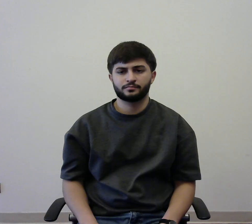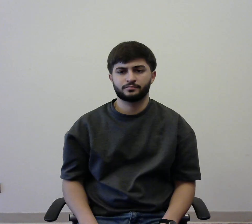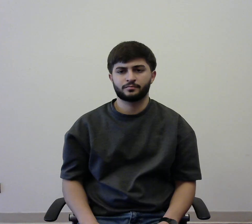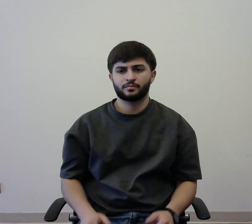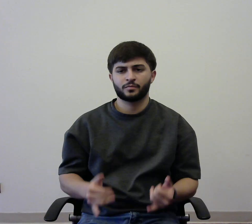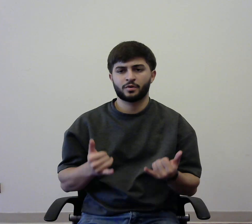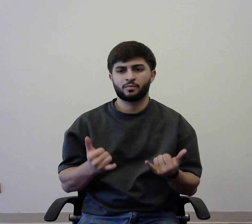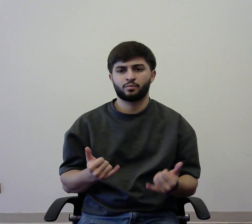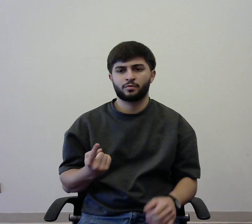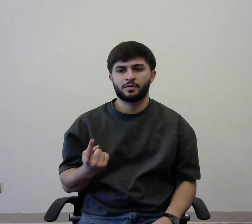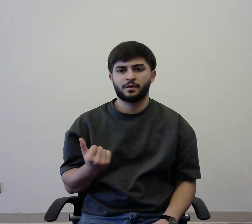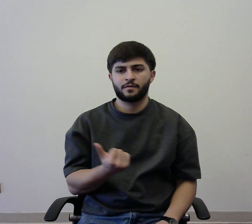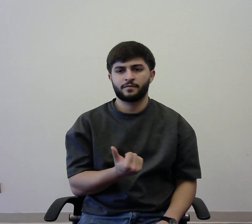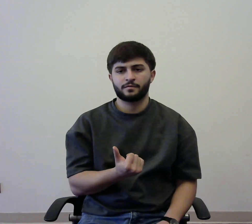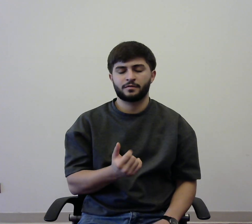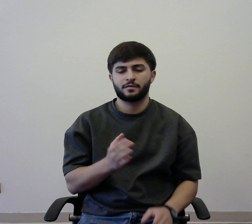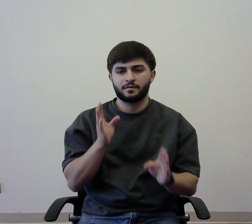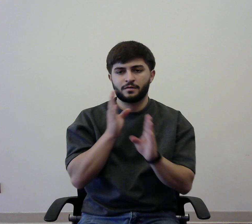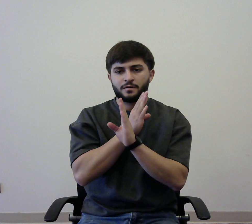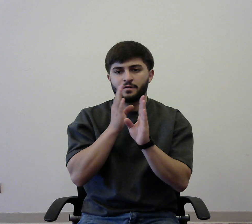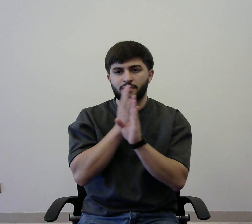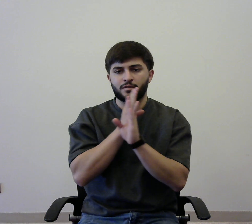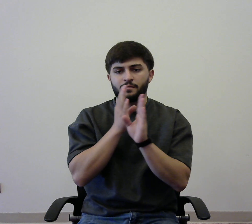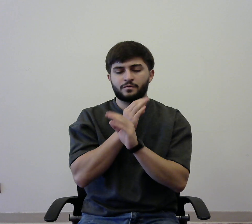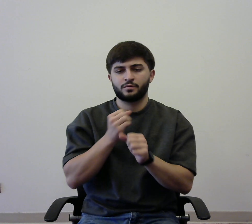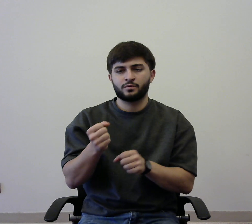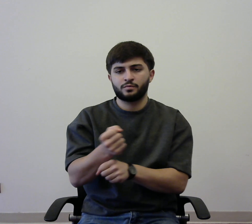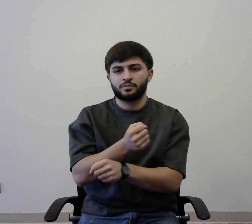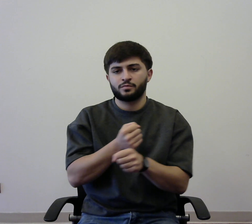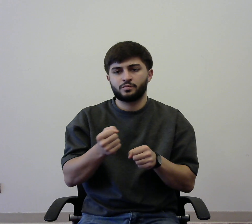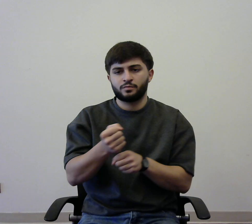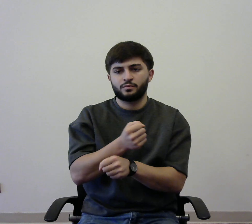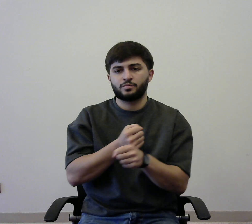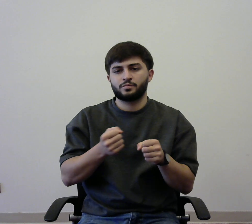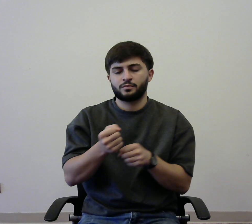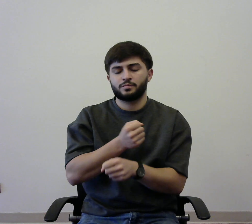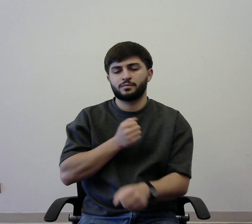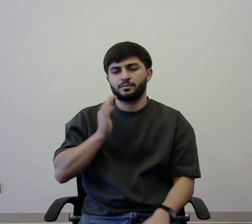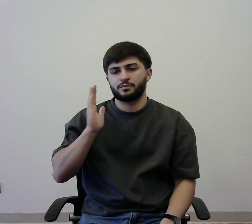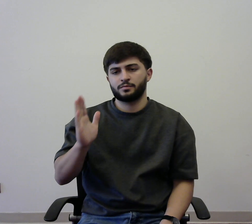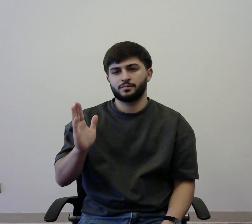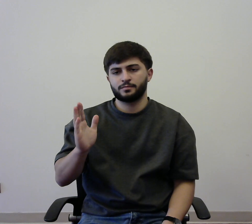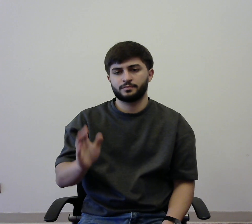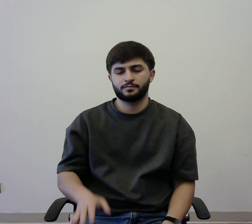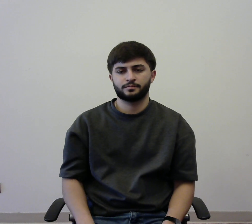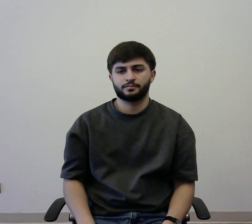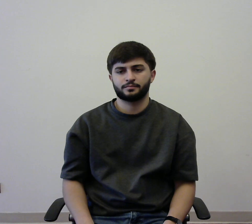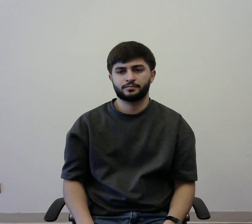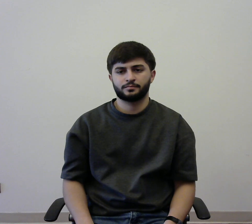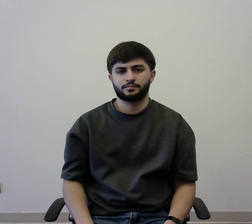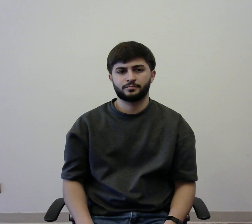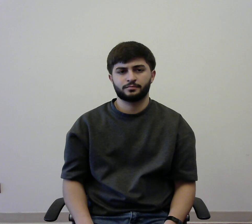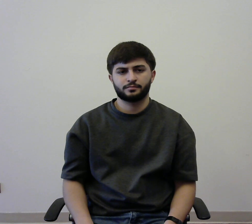Bu həftə hava küləkli olacaq